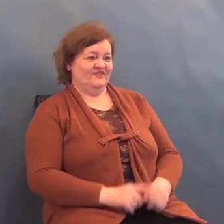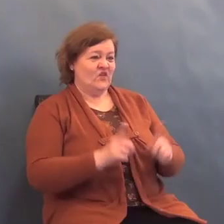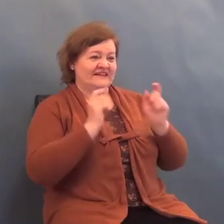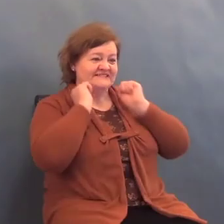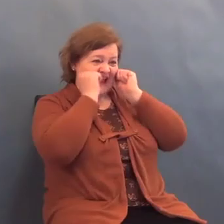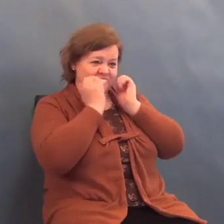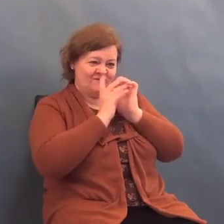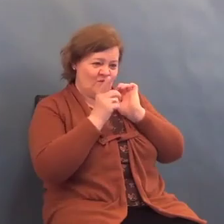W zakonach nie wolno.